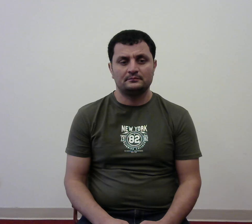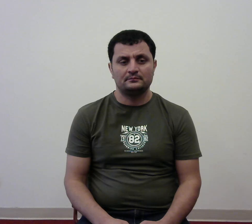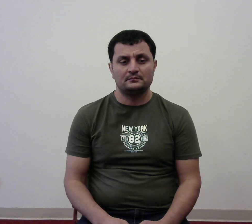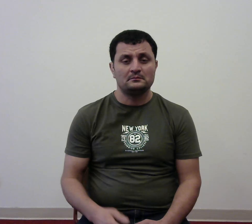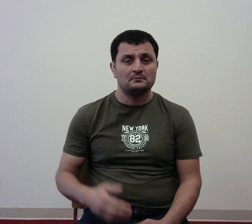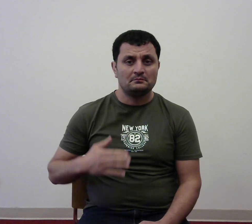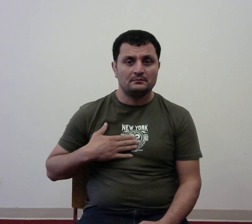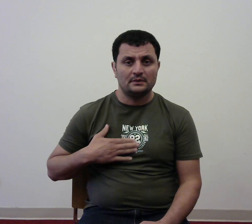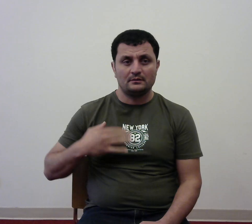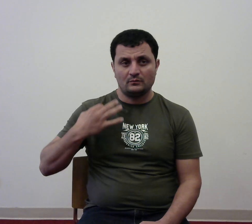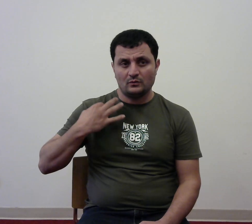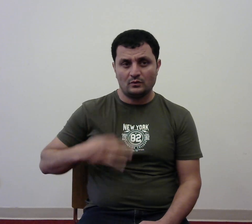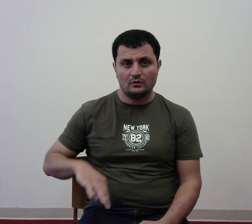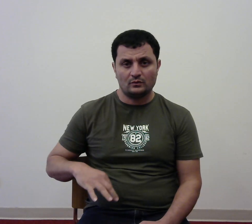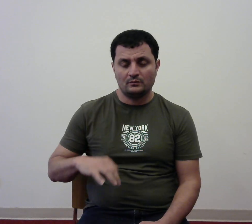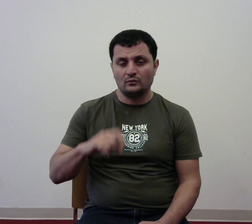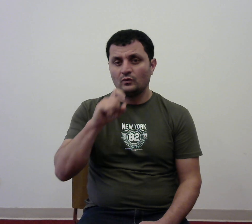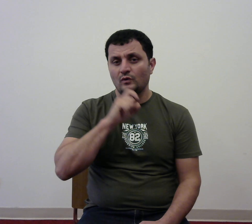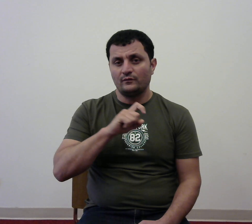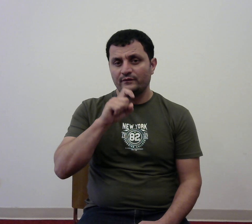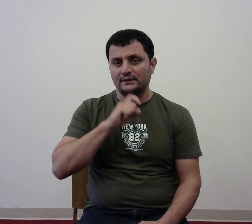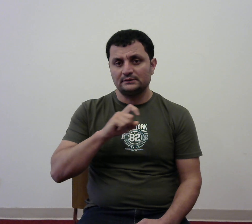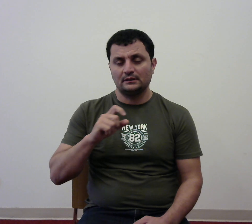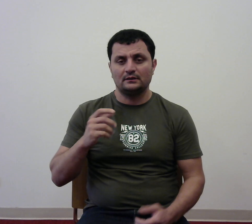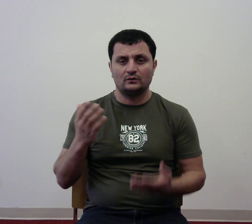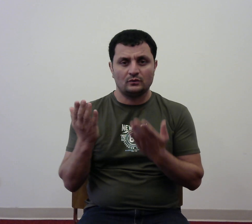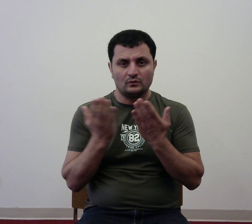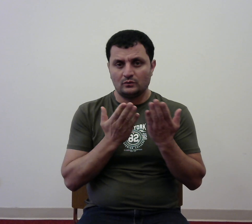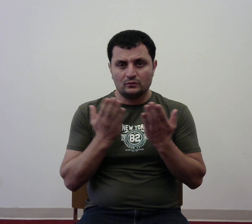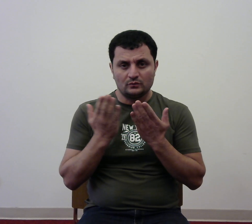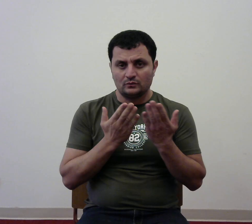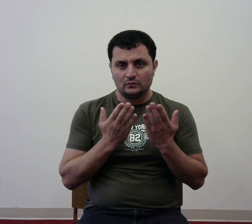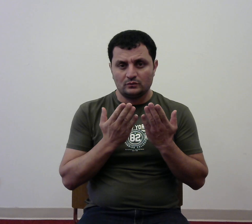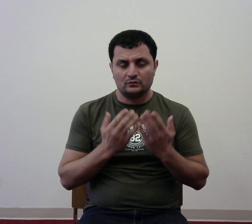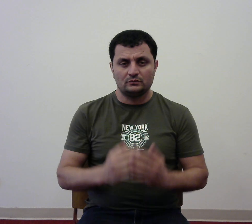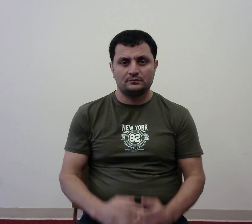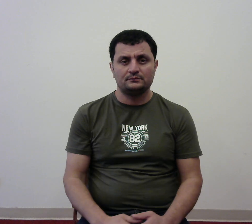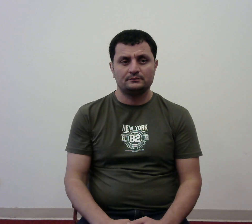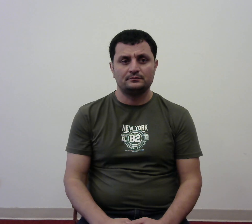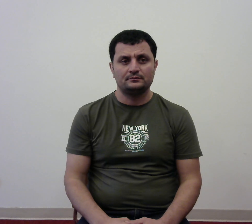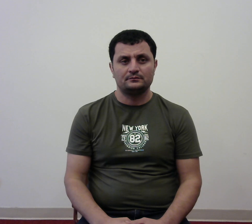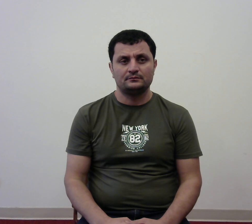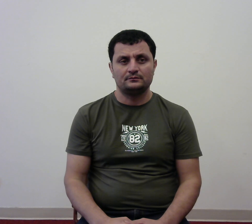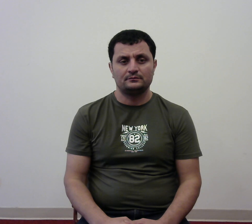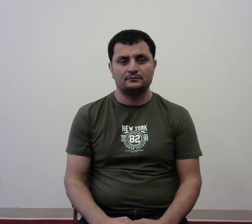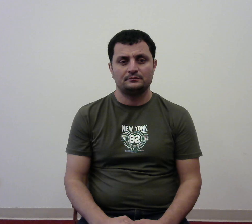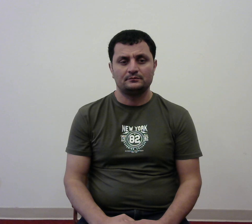Mənim oğlum universitetdə oxuyur